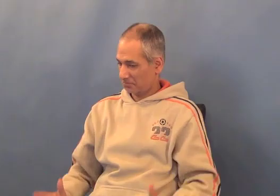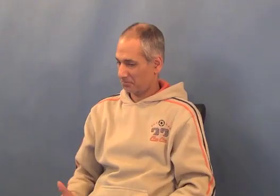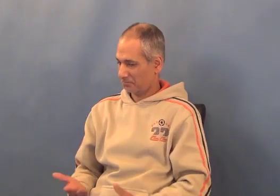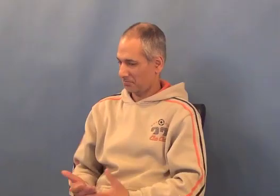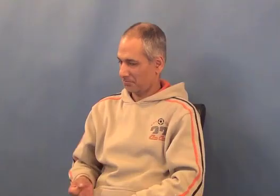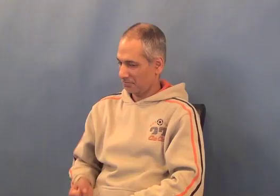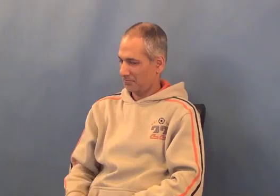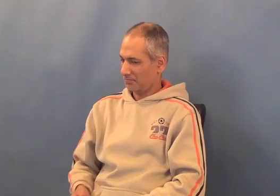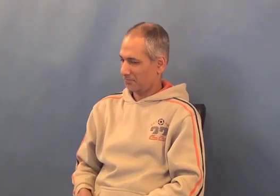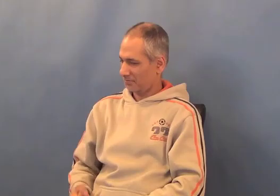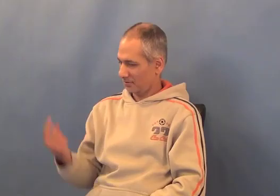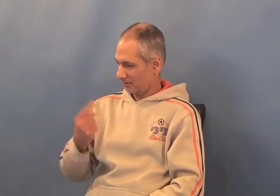Dlaczego jest zakaz piłowania?